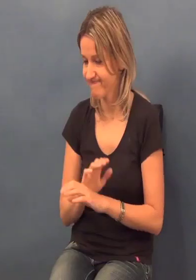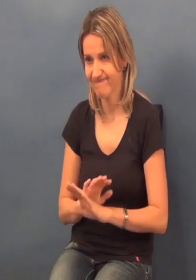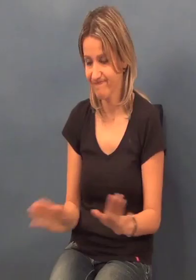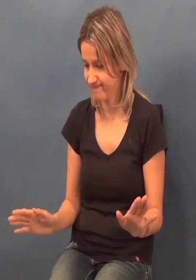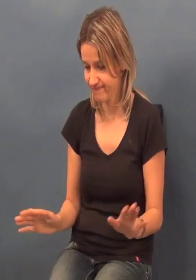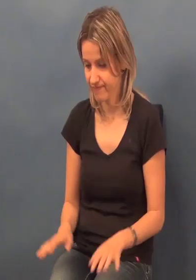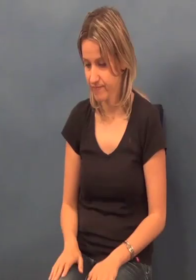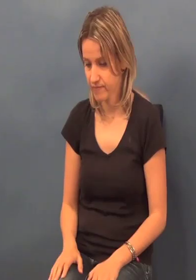Nie.